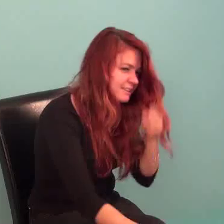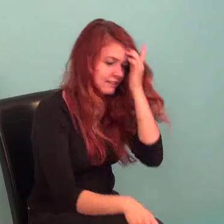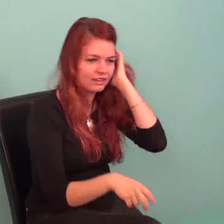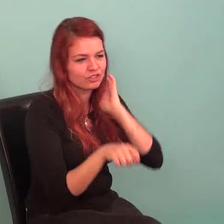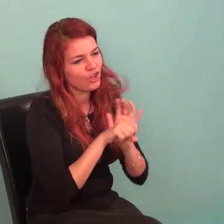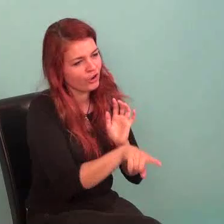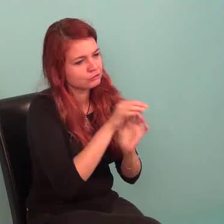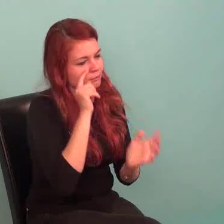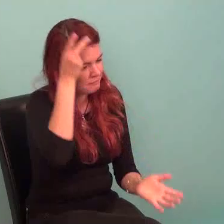Wpadają obaj do jeziora.